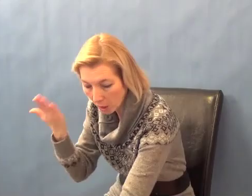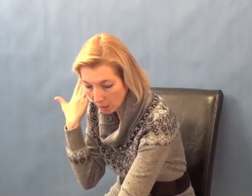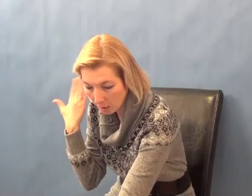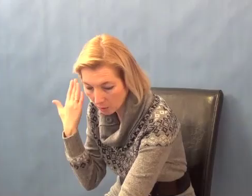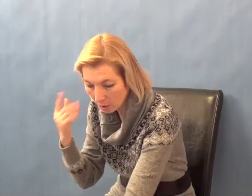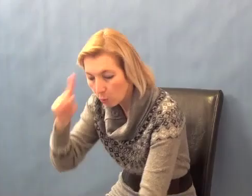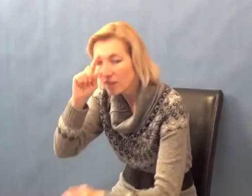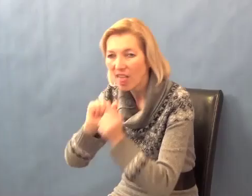Pociąg był dopiero co.